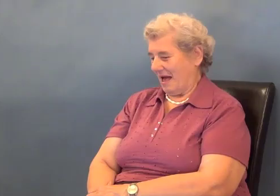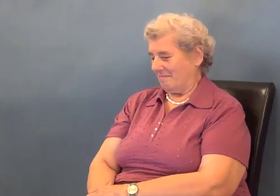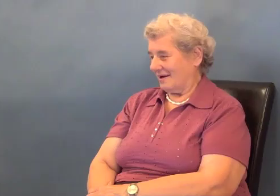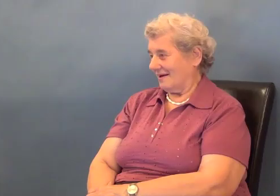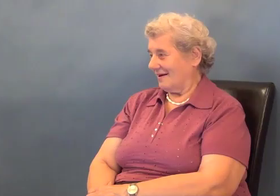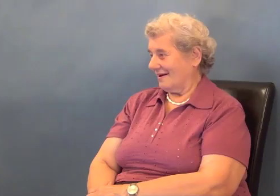Nie mam.